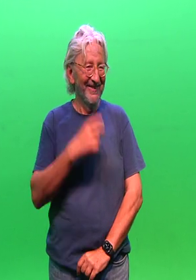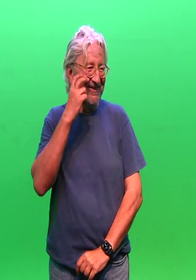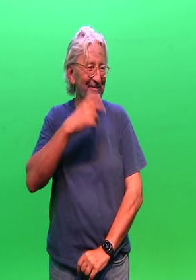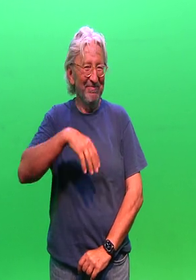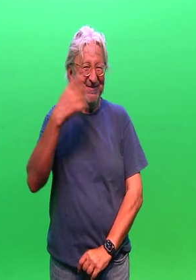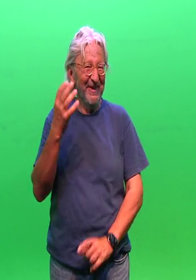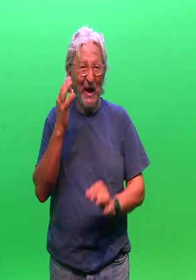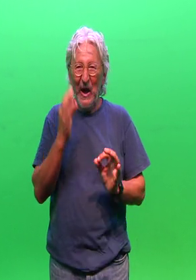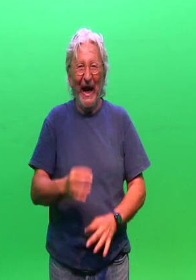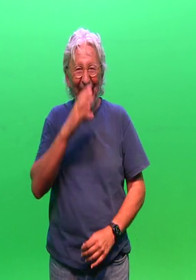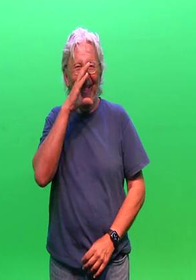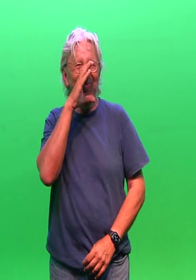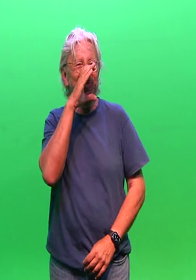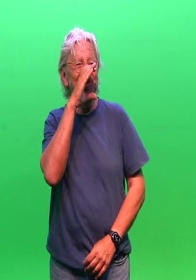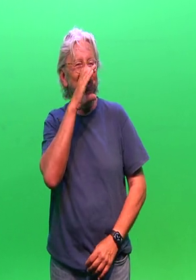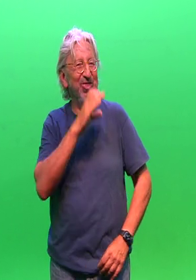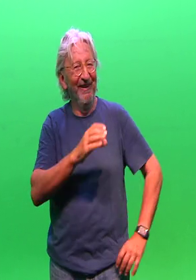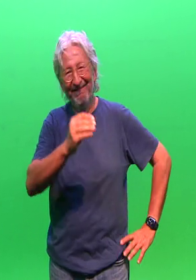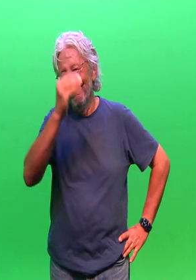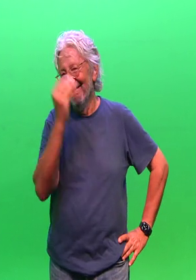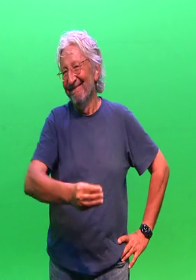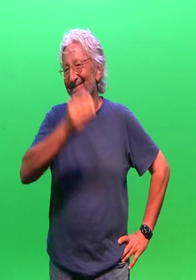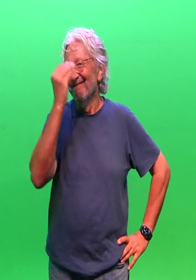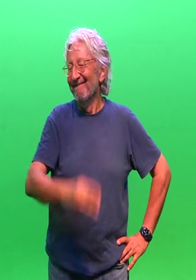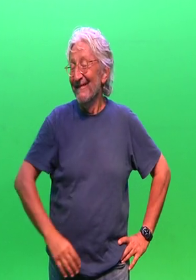Ui sí, dormo com un porc!